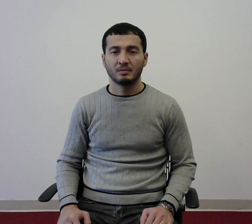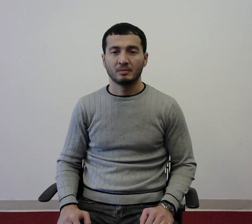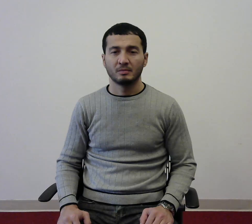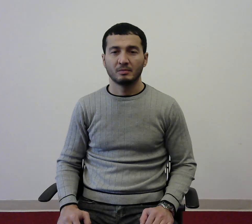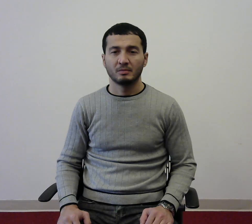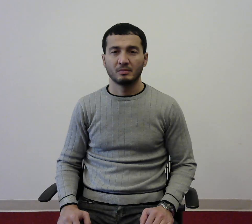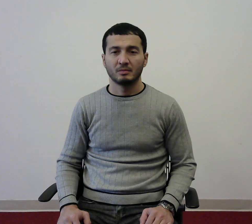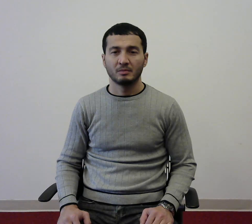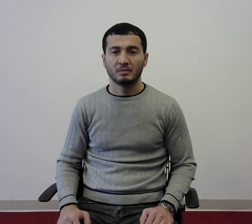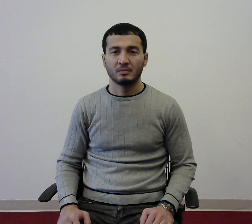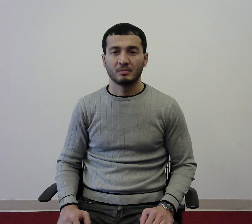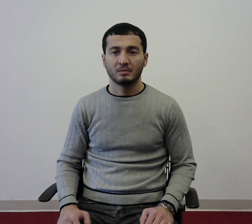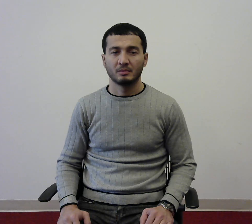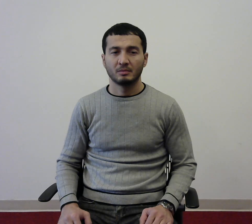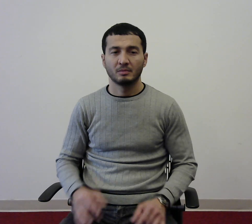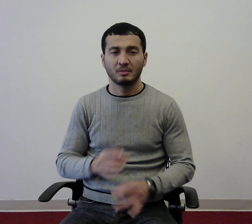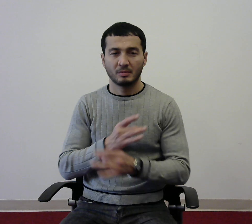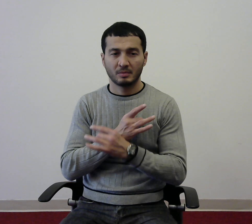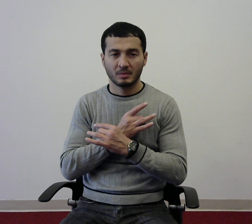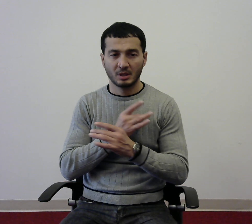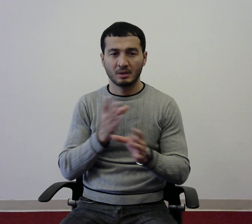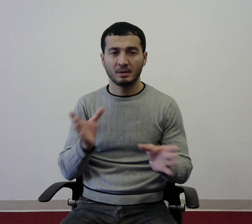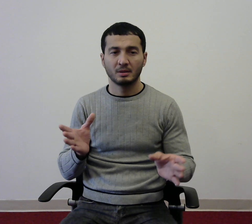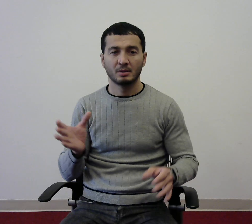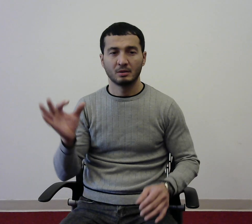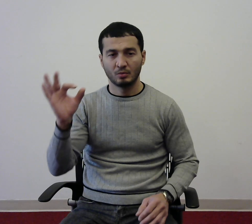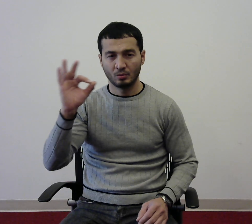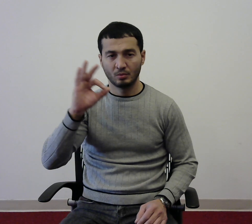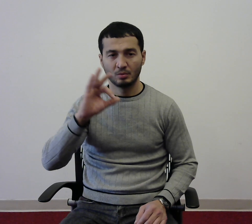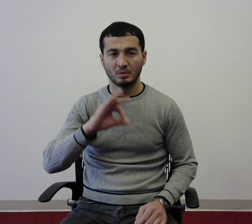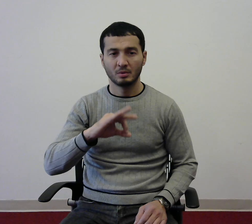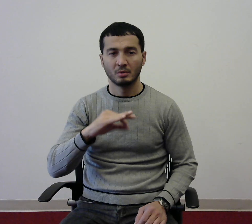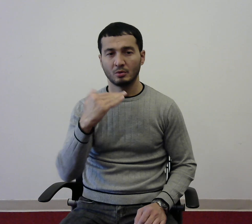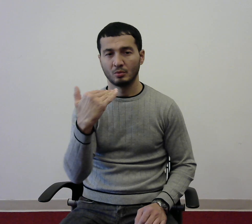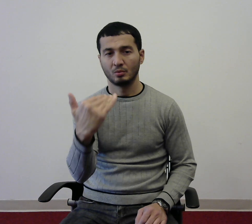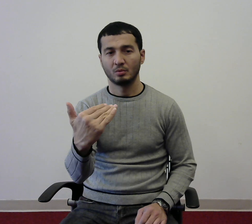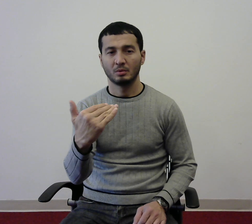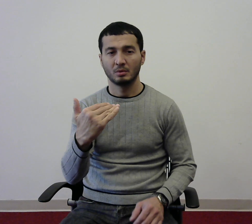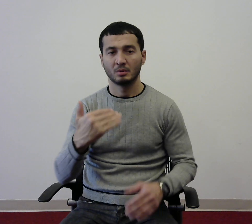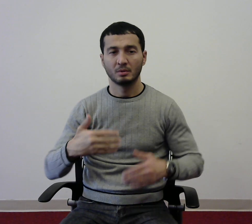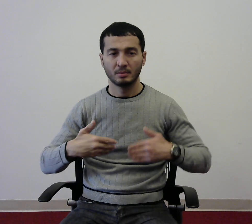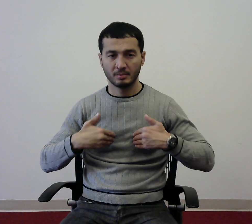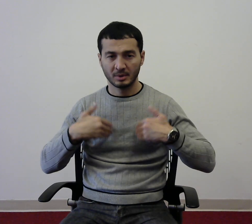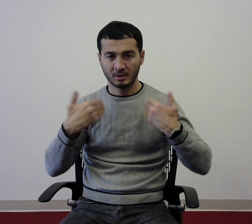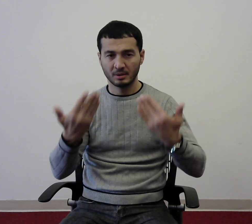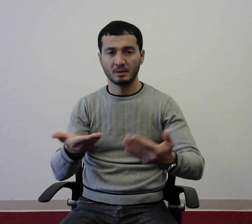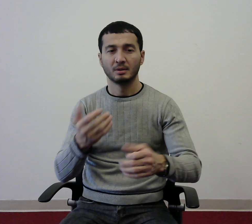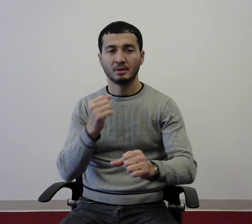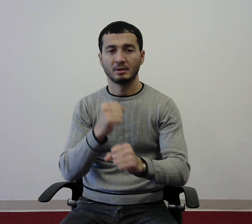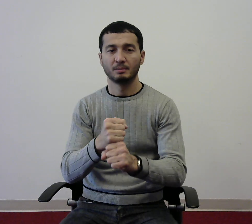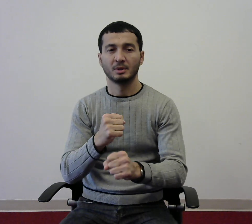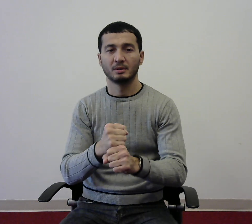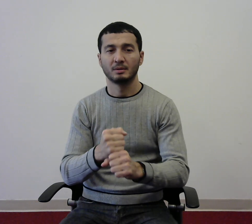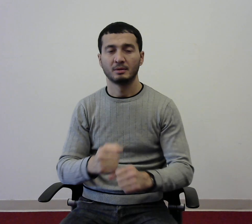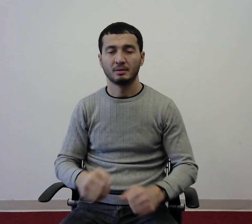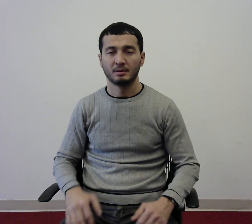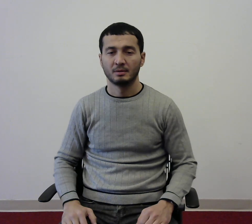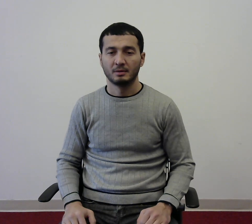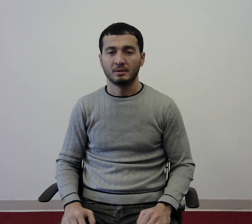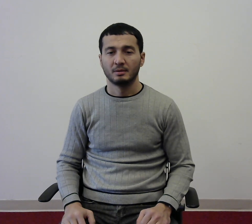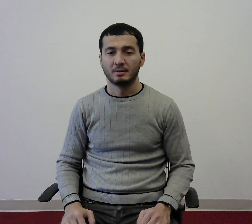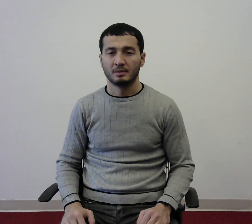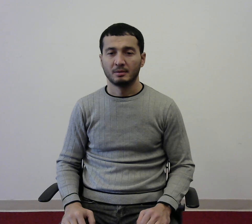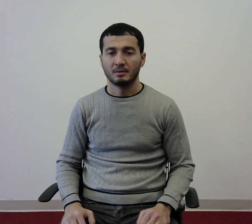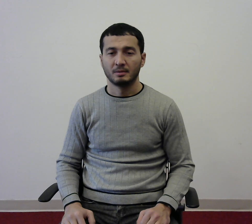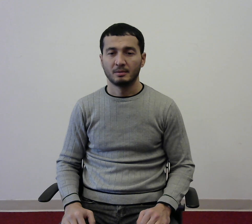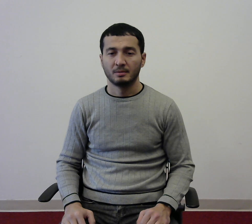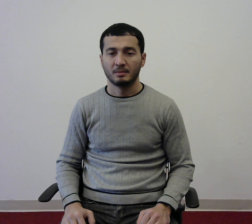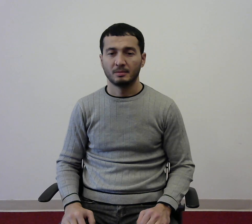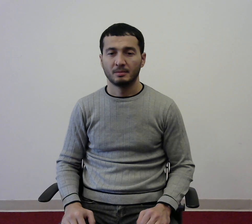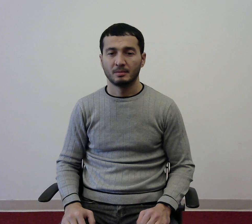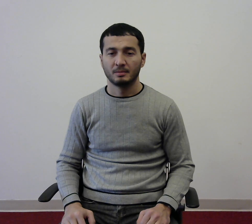Bu gün mənim ad günümdür